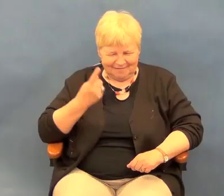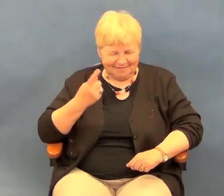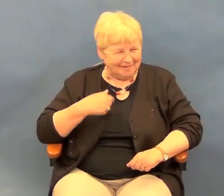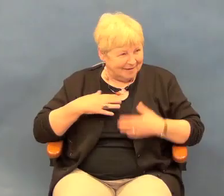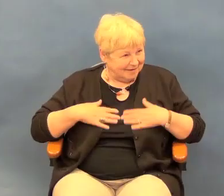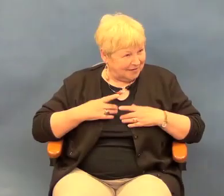Co to jest?